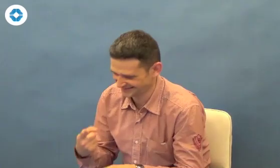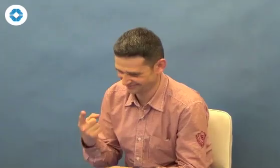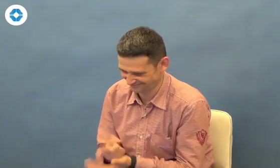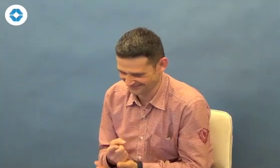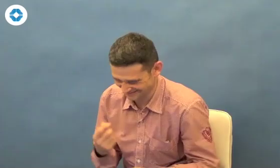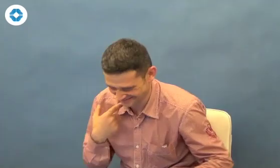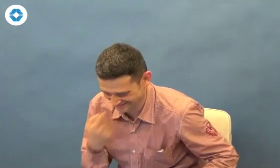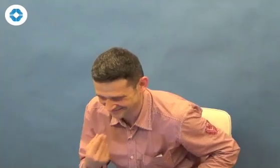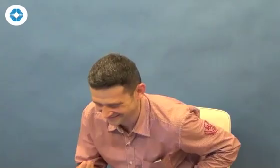Udany żart.